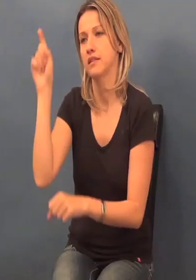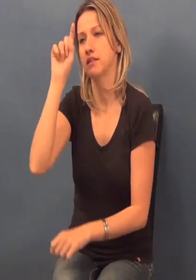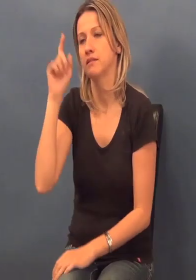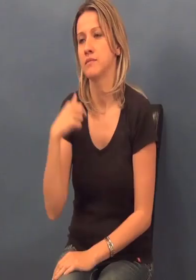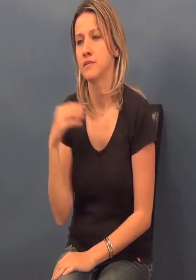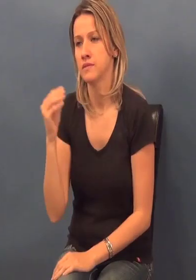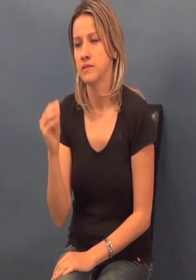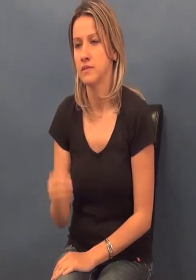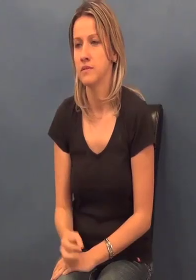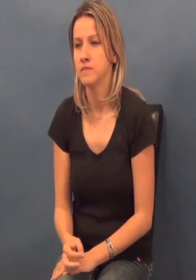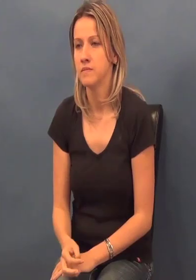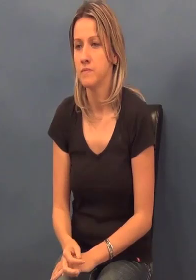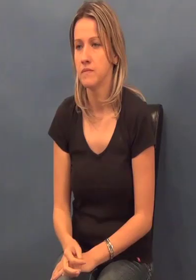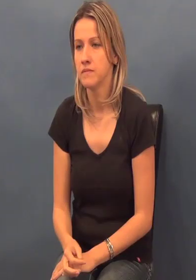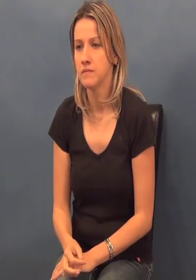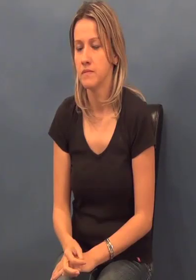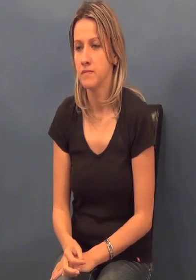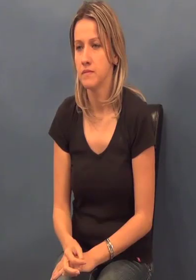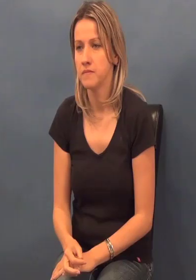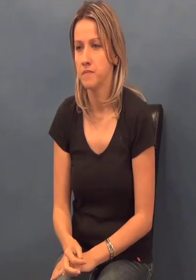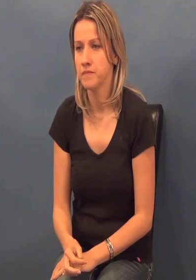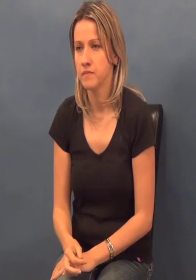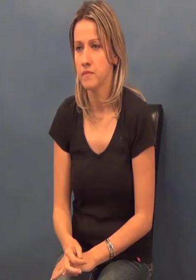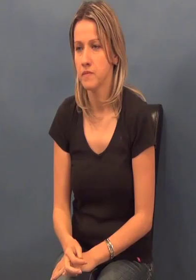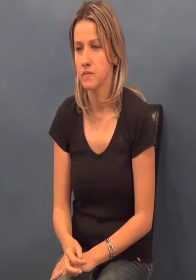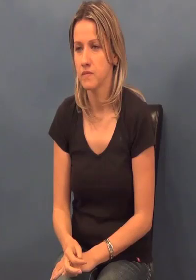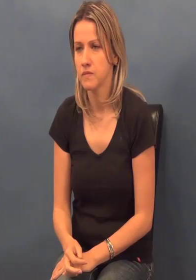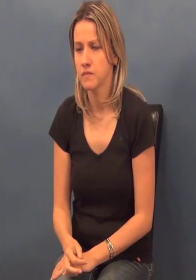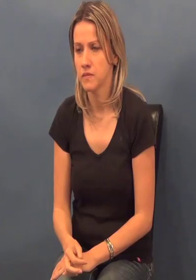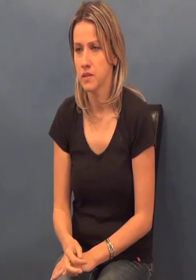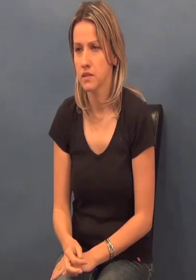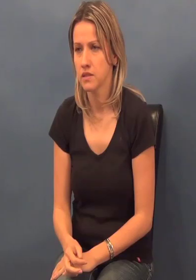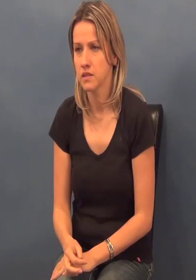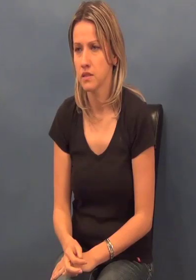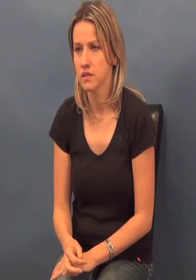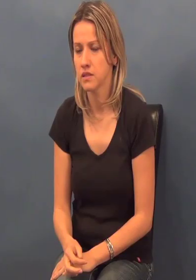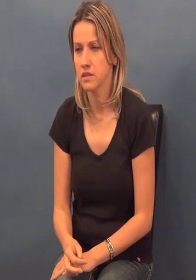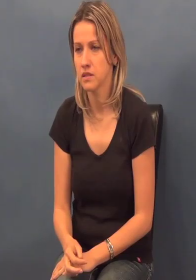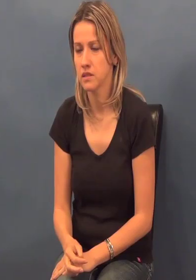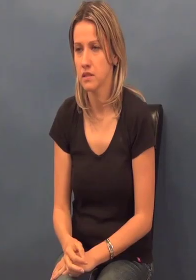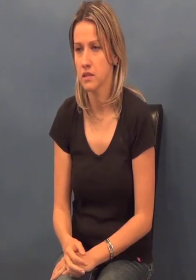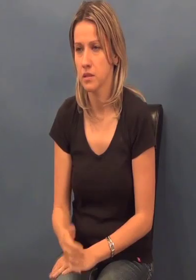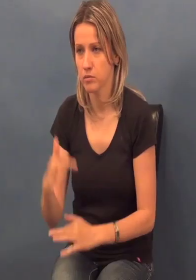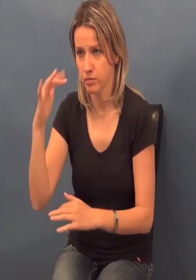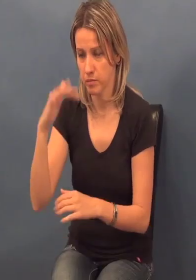Uczę się niemieckiego.